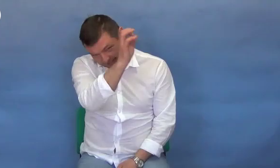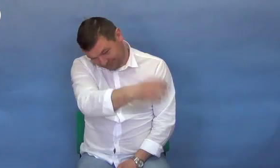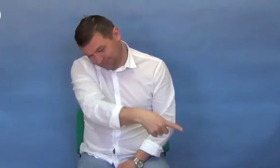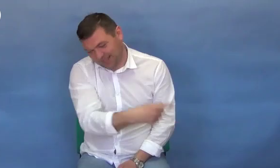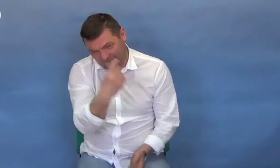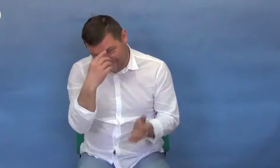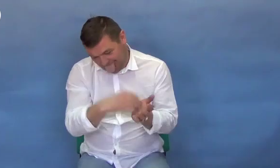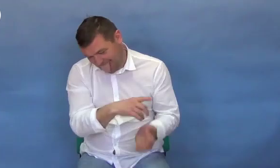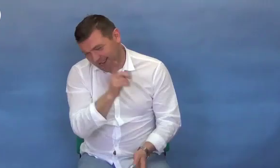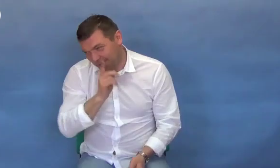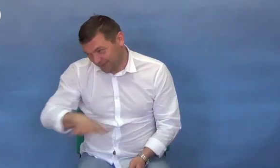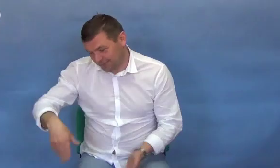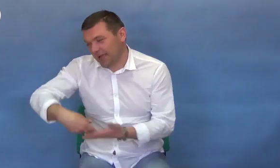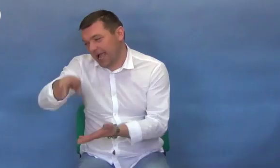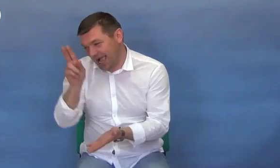Wymyśliła, że jak będzie lód, to człowiek upadnie.